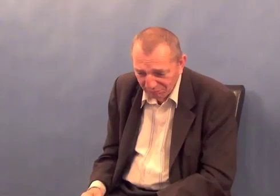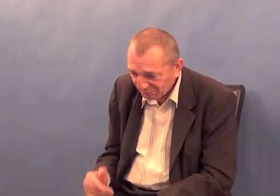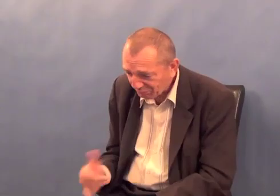Nie można.